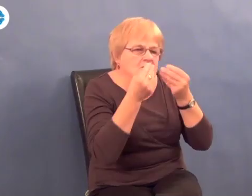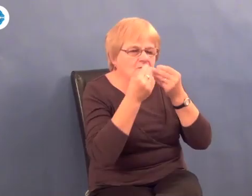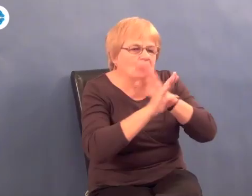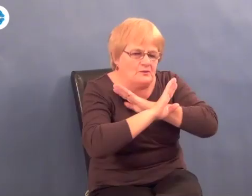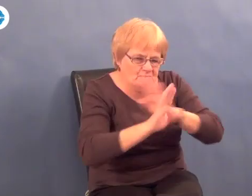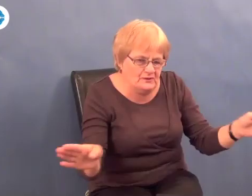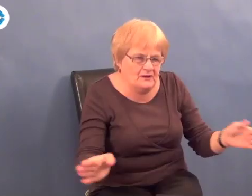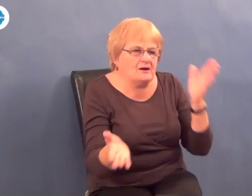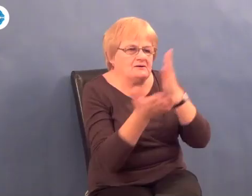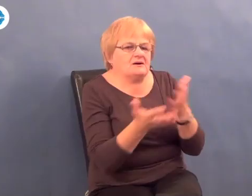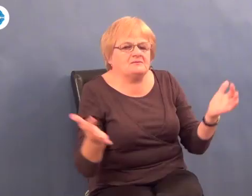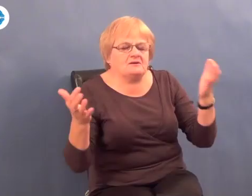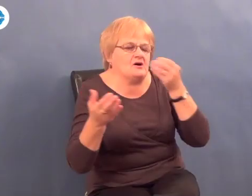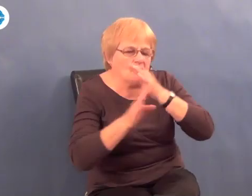Kończą jeść.